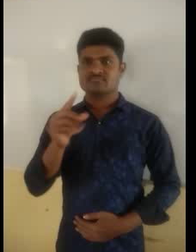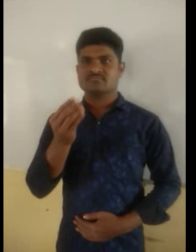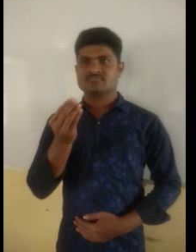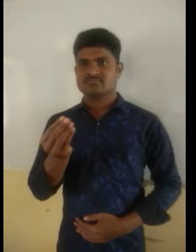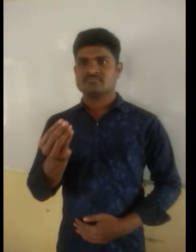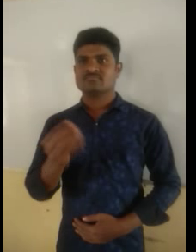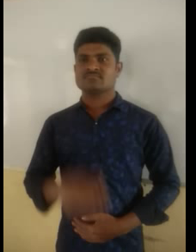can you repeat that please